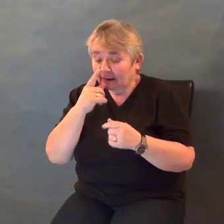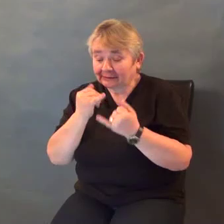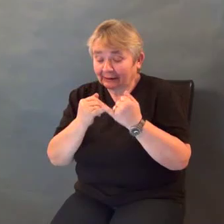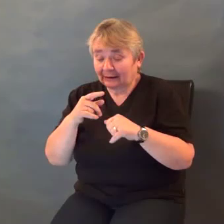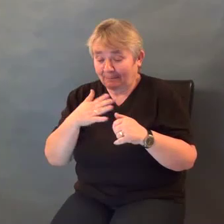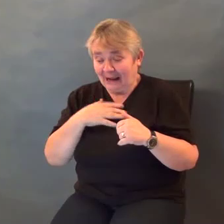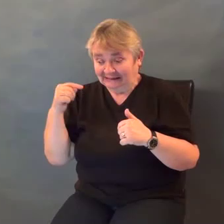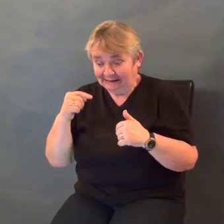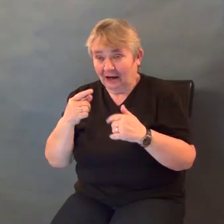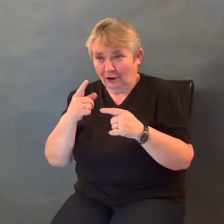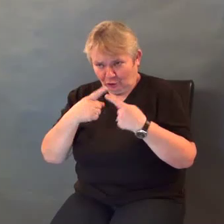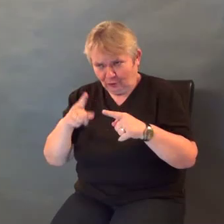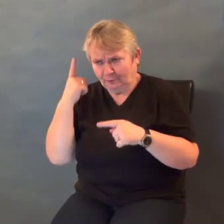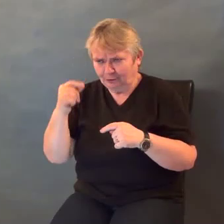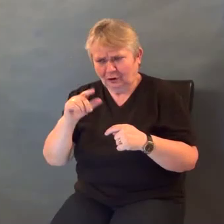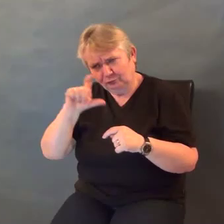Jeśli będę zajęta, to krótko będziesz mogła siedzieć i pójdziesz.